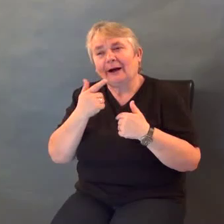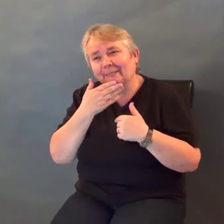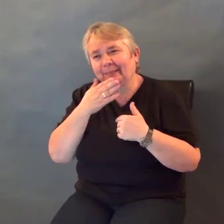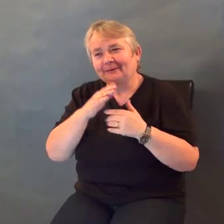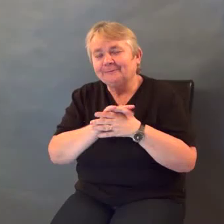Chciałabym...